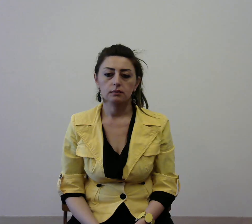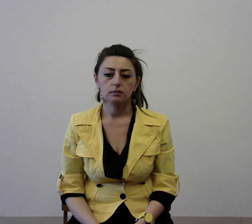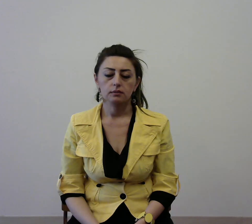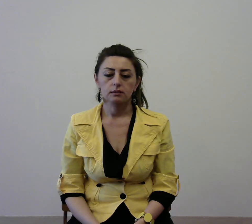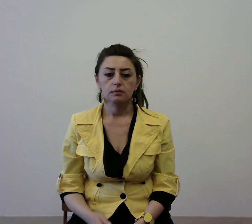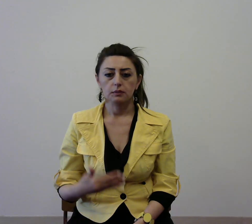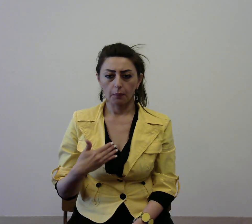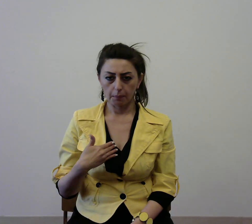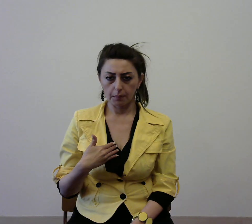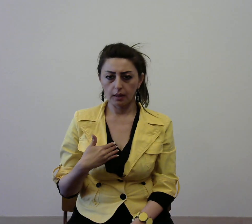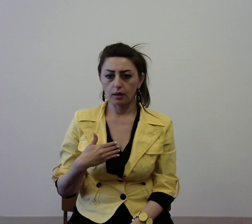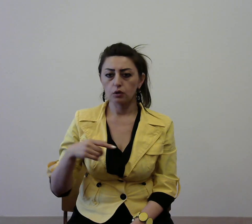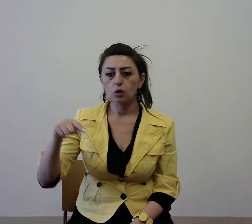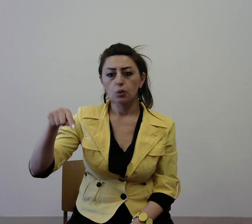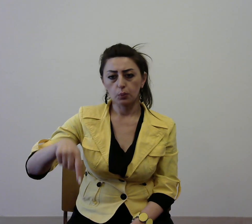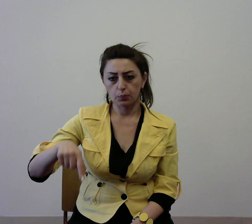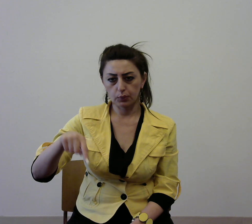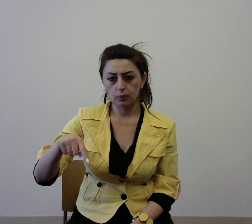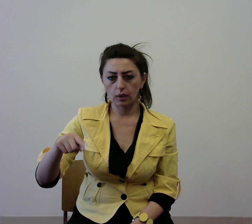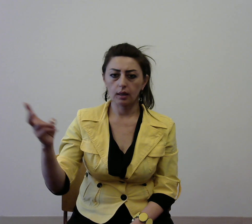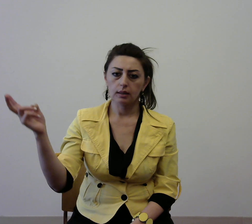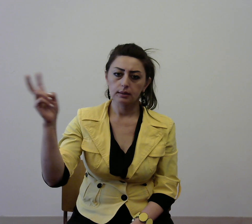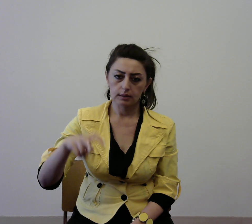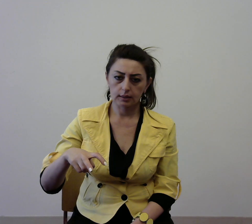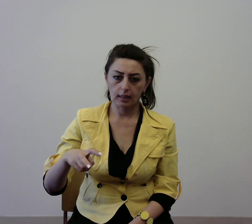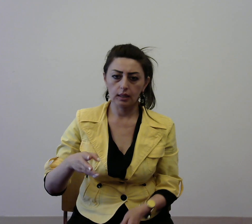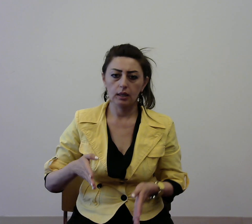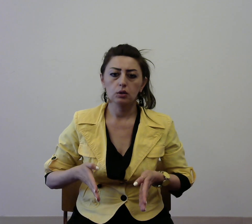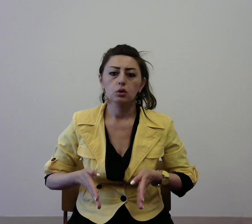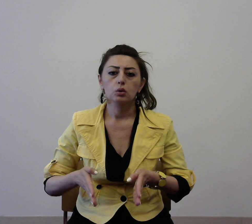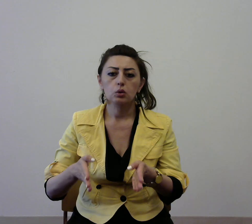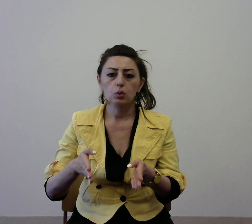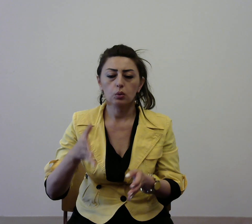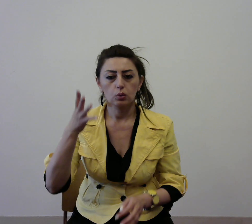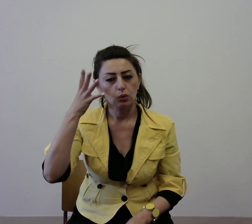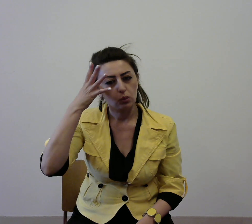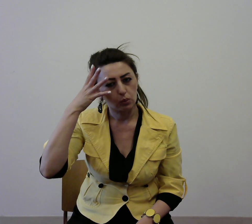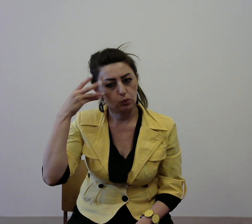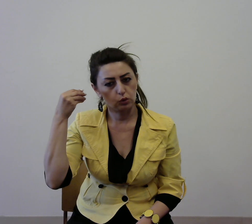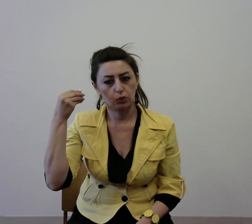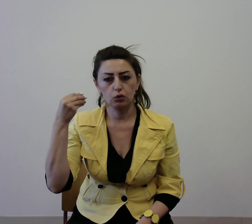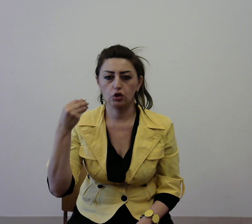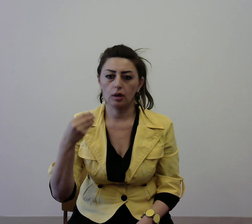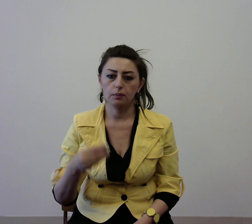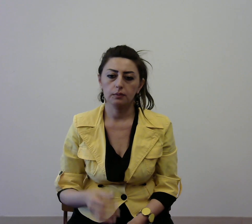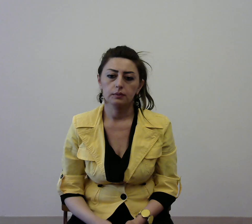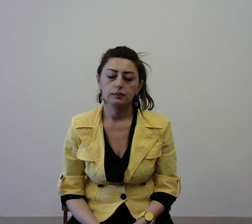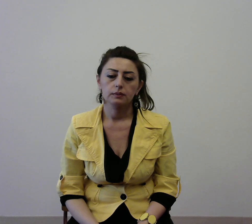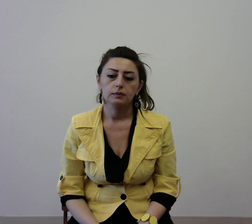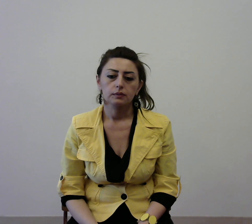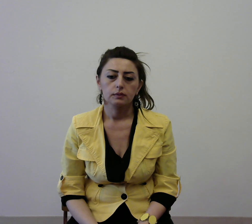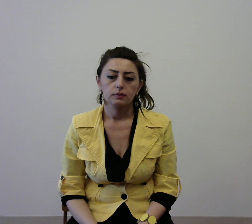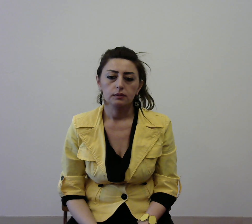Mən bura gələn yolu unutmuşam